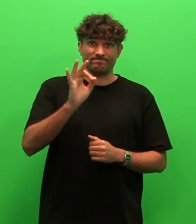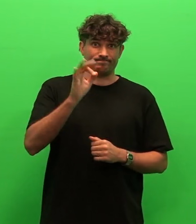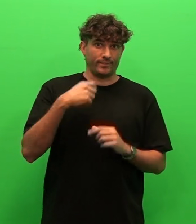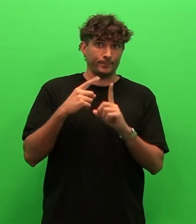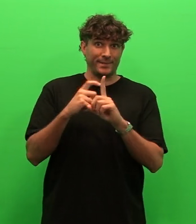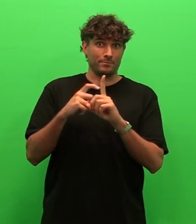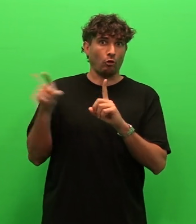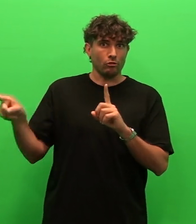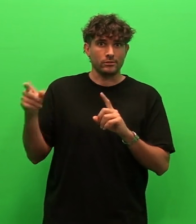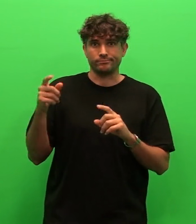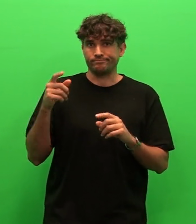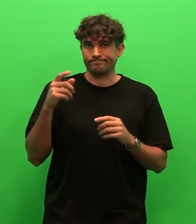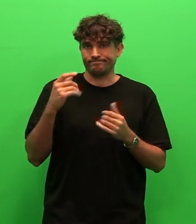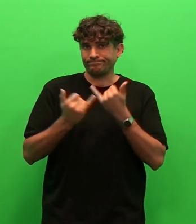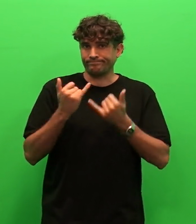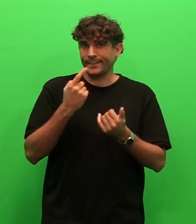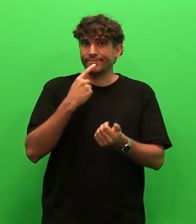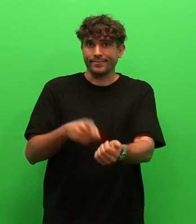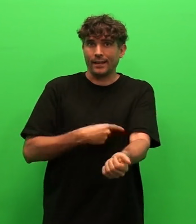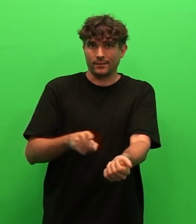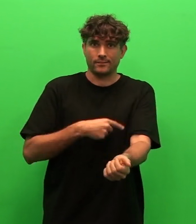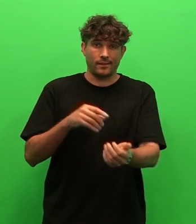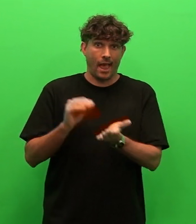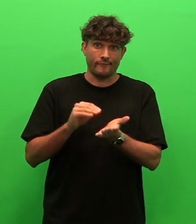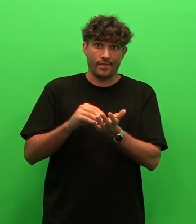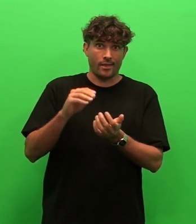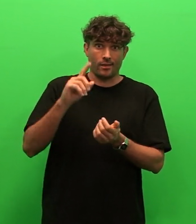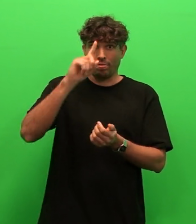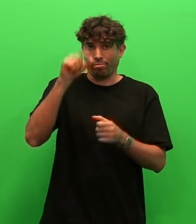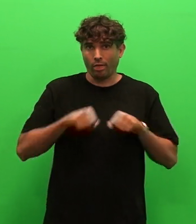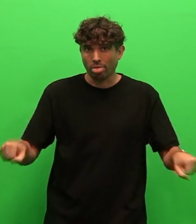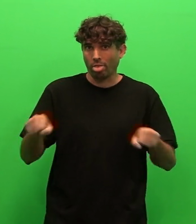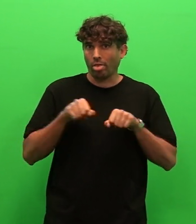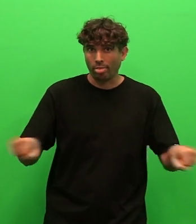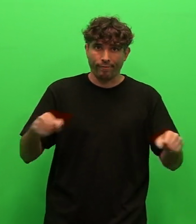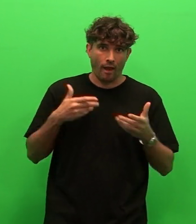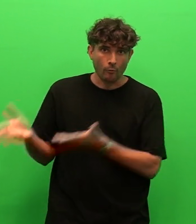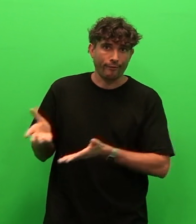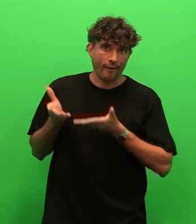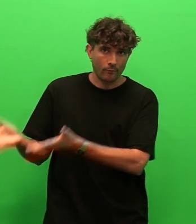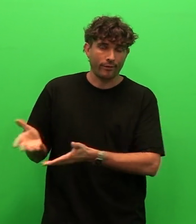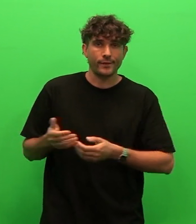Sí, el meu cosí té problemes relacionats amb la diabetis, de vegades es mareja i es desmaia, i l'hem d'ajudar.